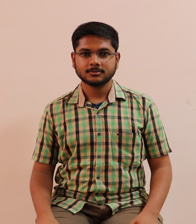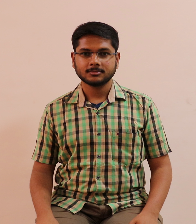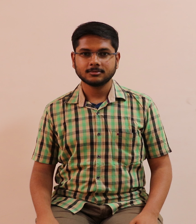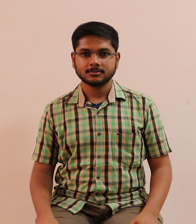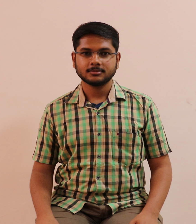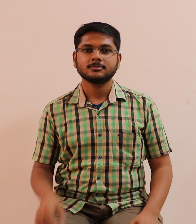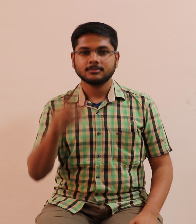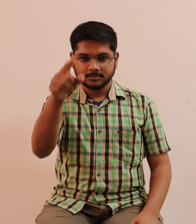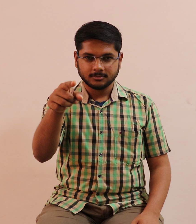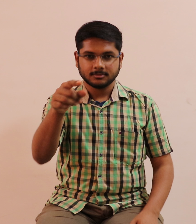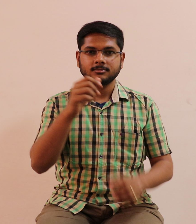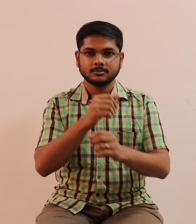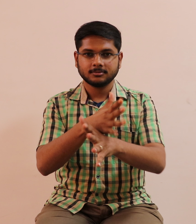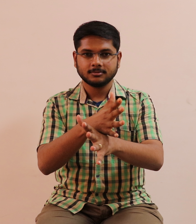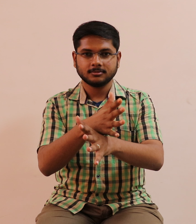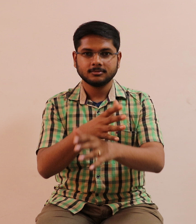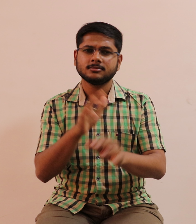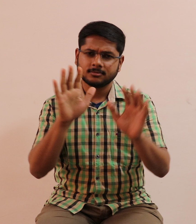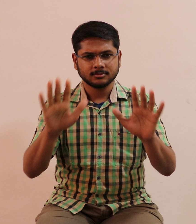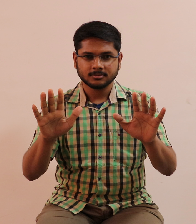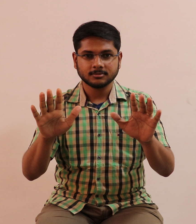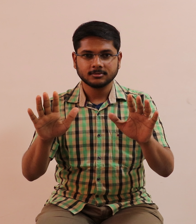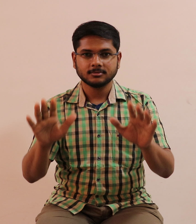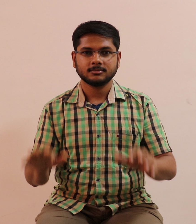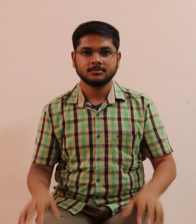are you free today